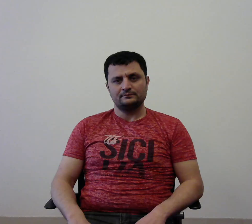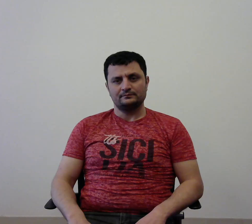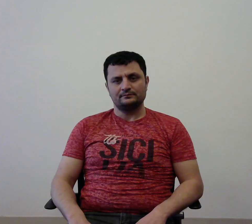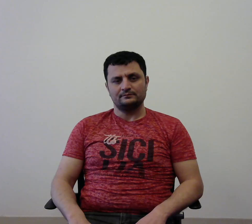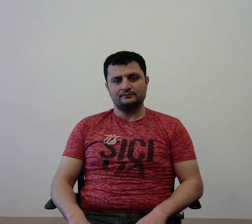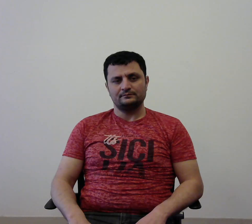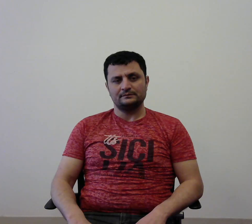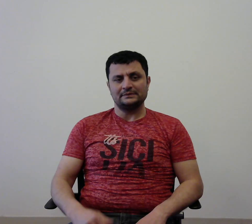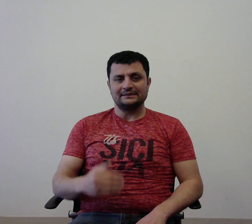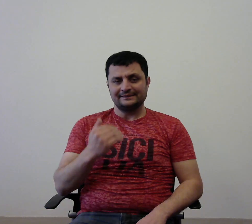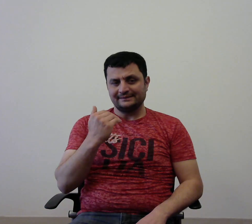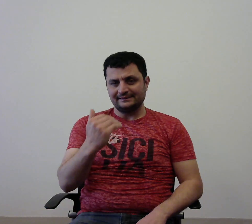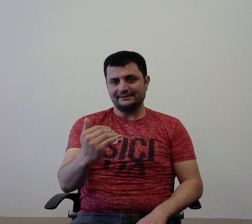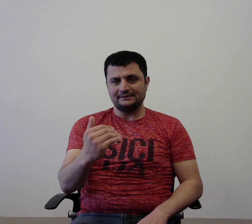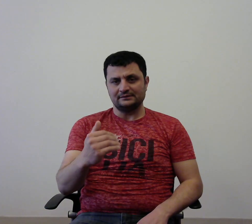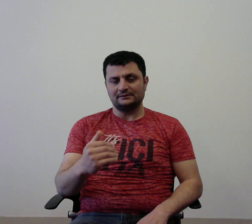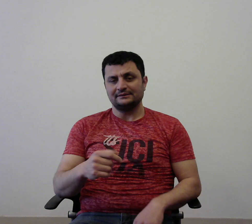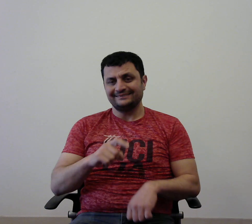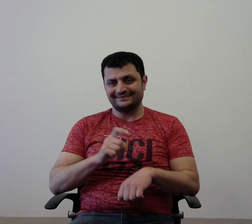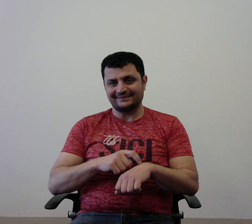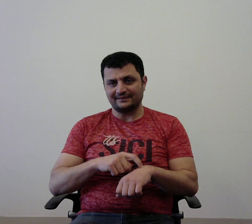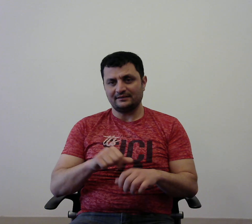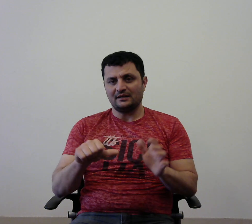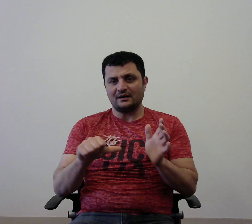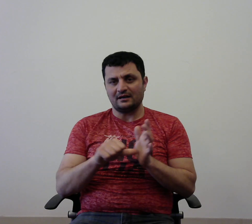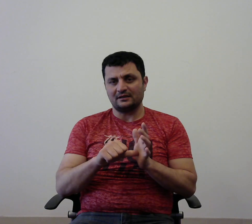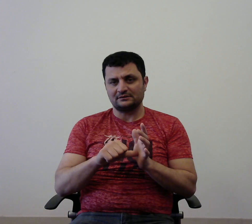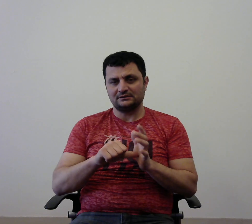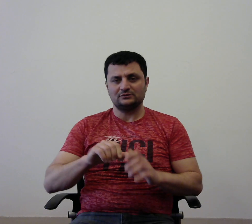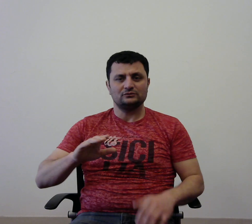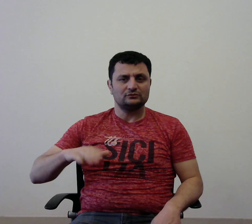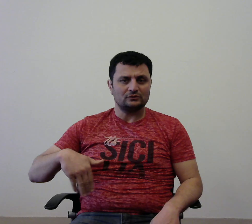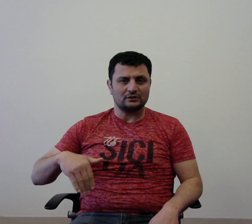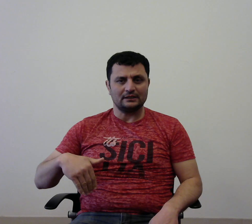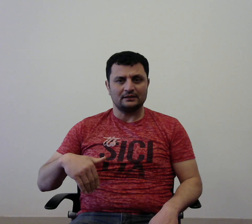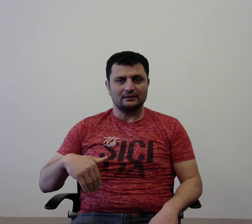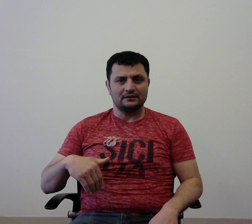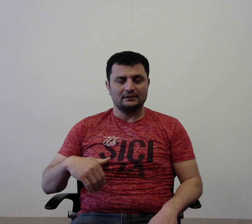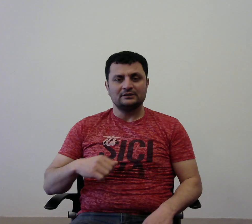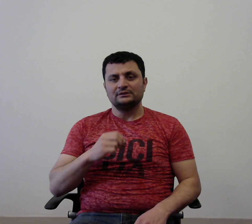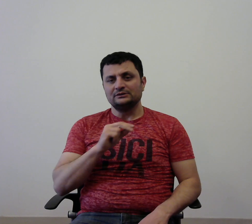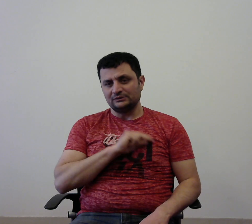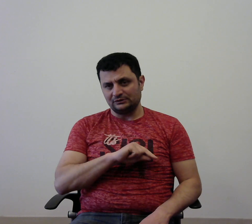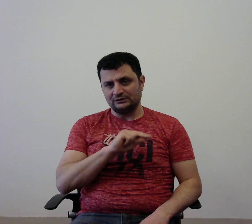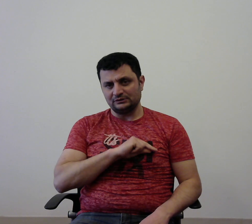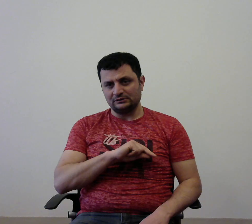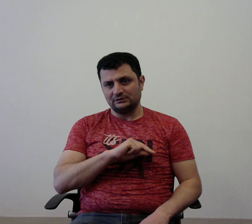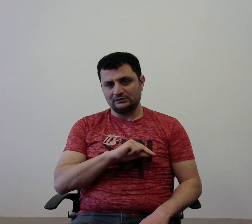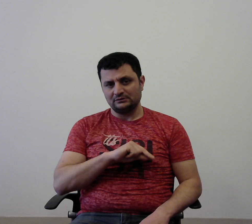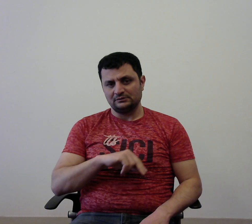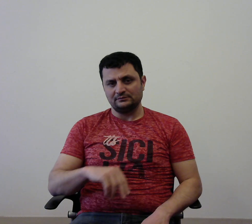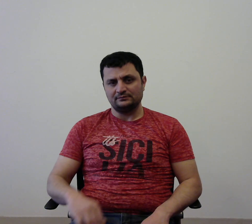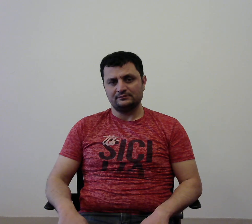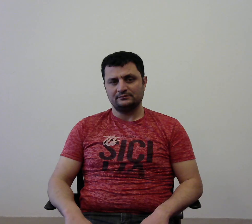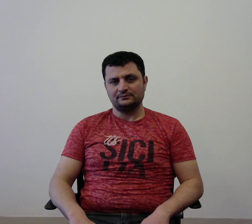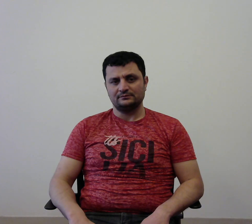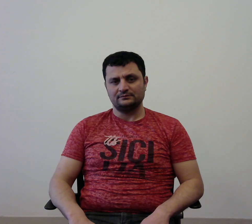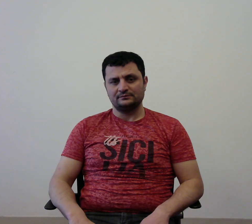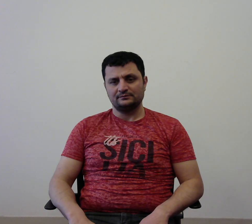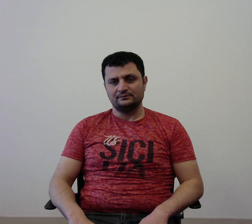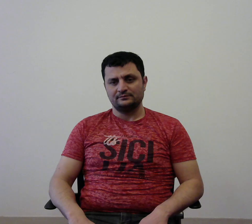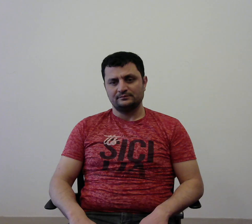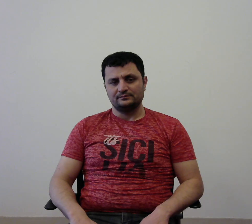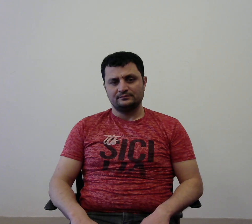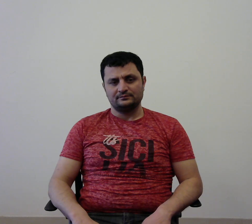Siz saat 6-dan sonra işləyirsiz?